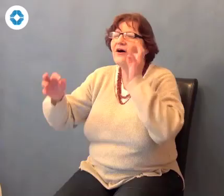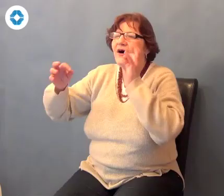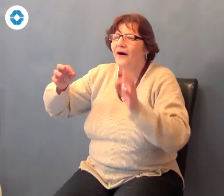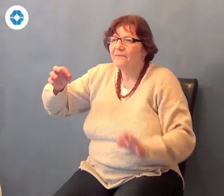Pies.